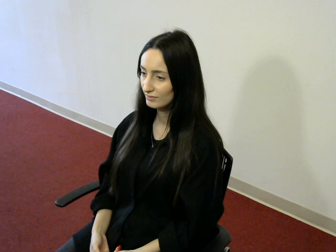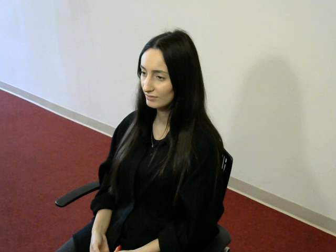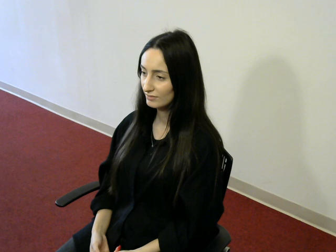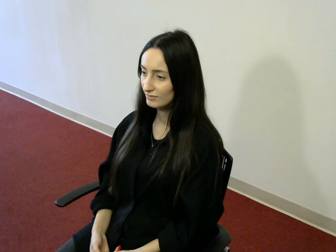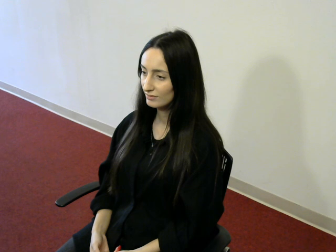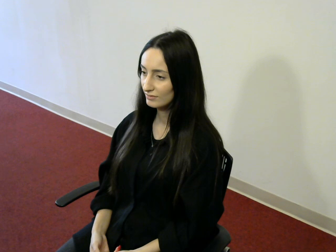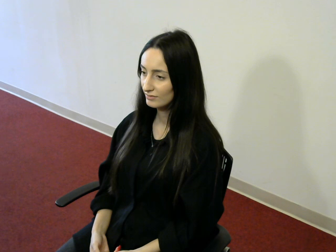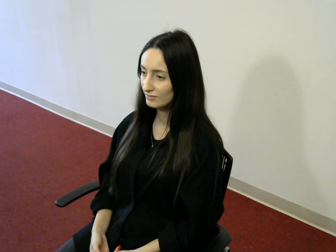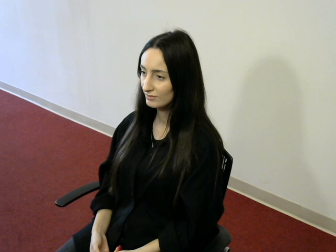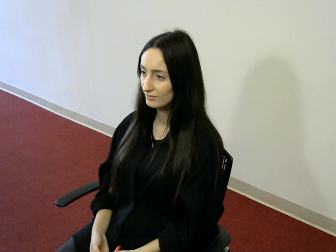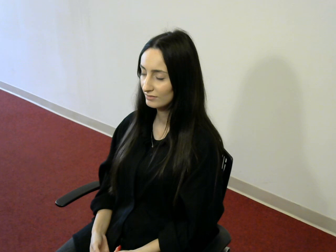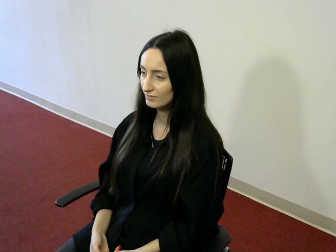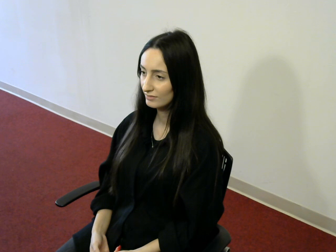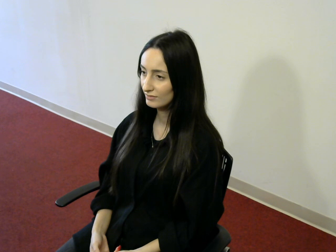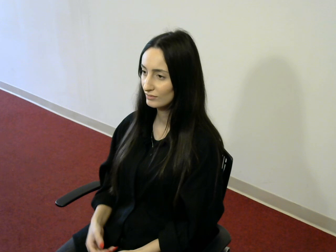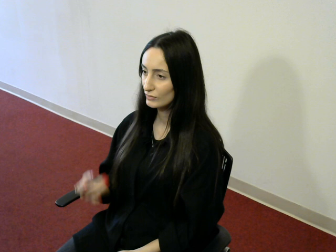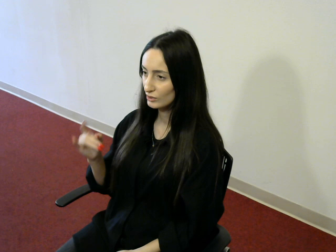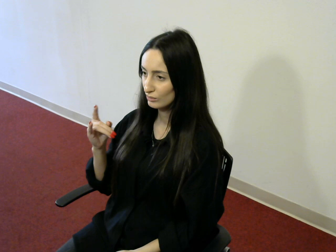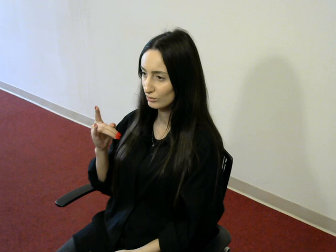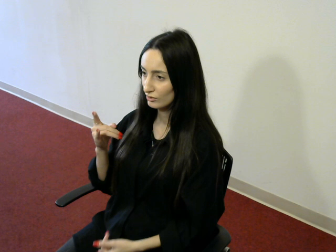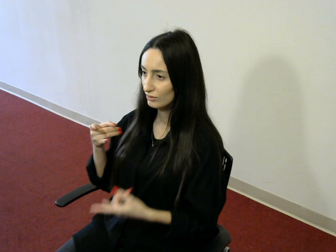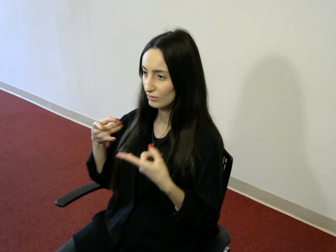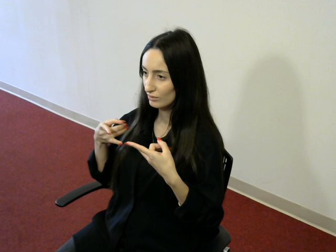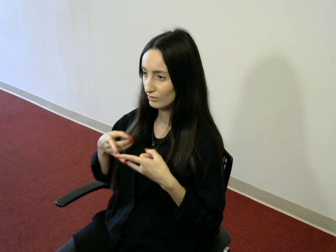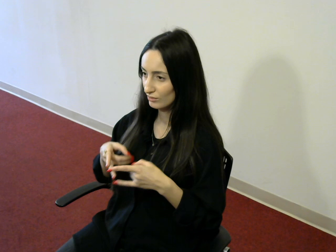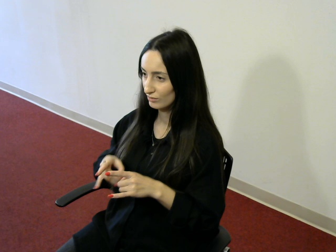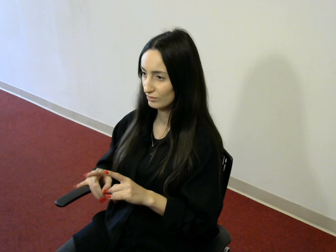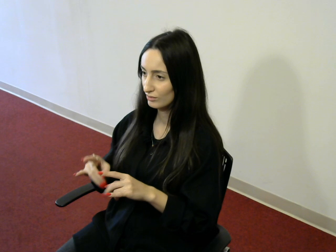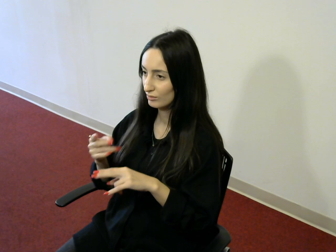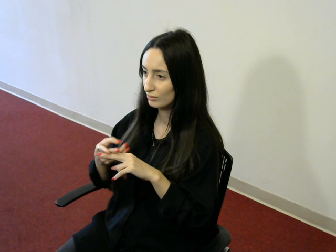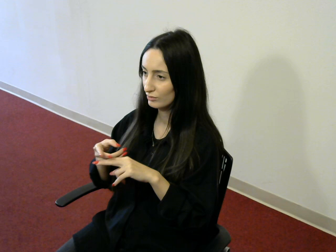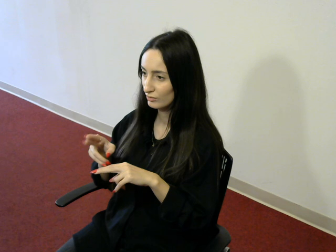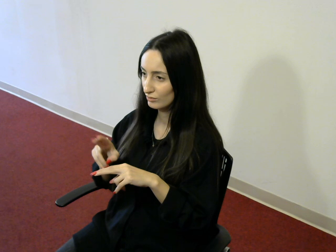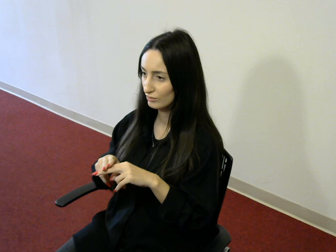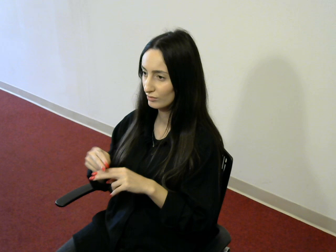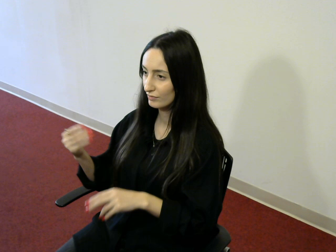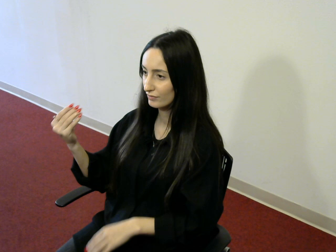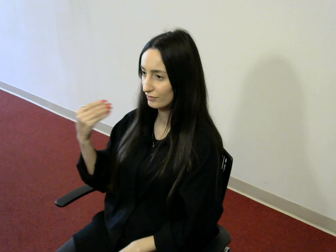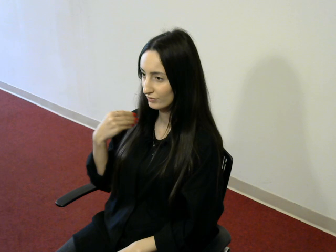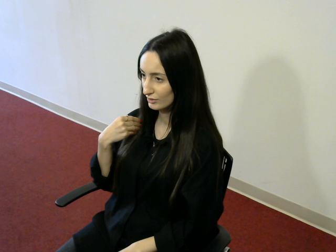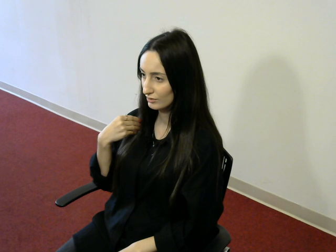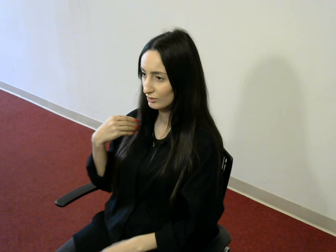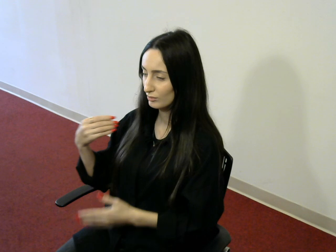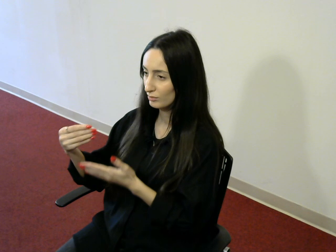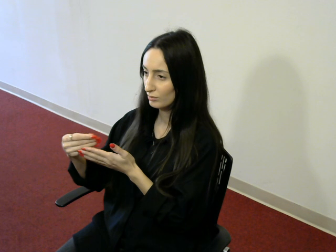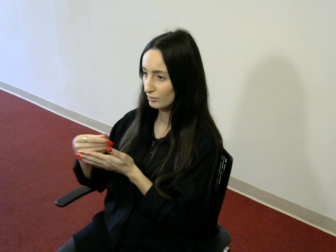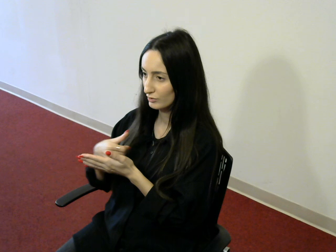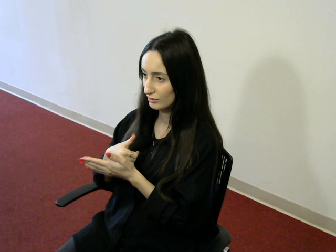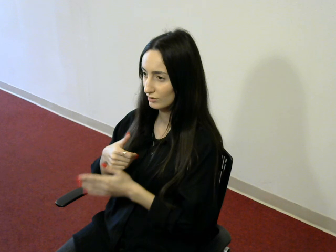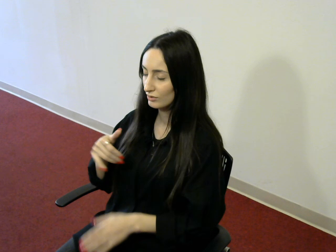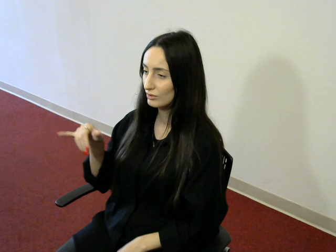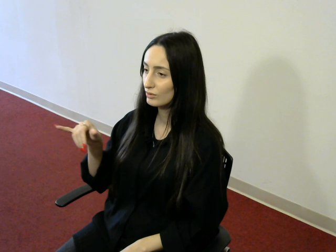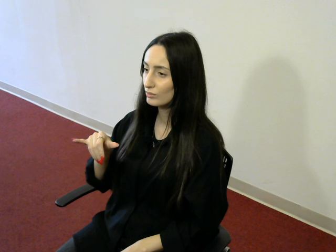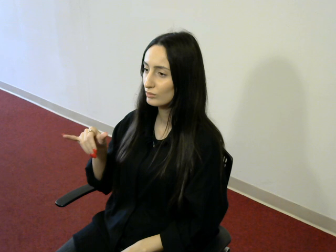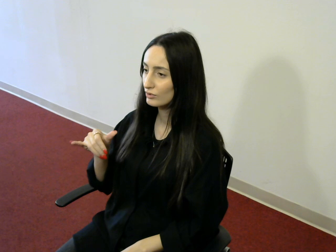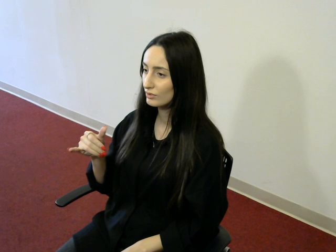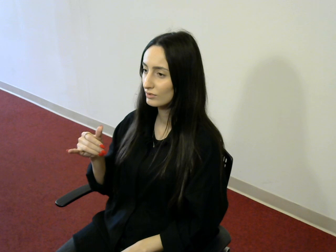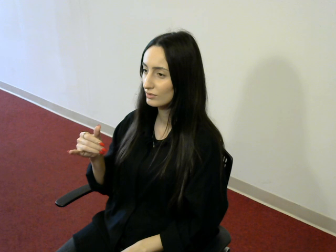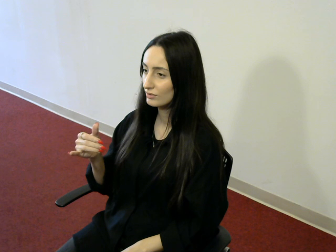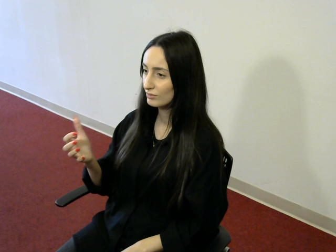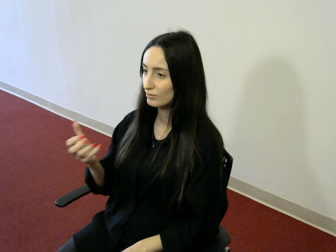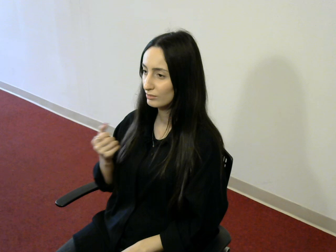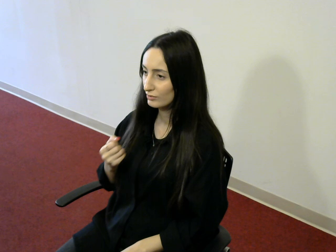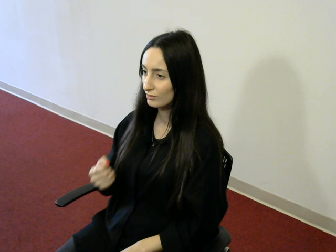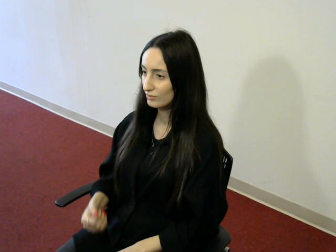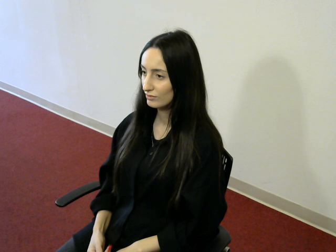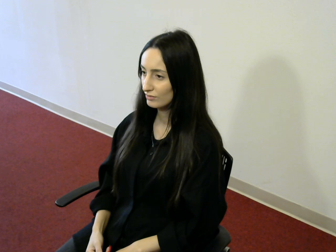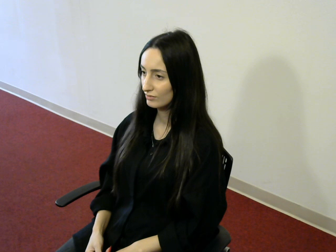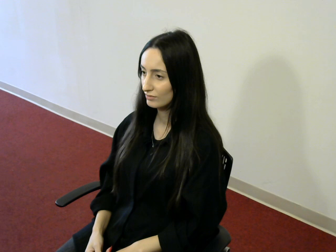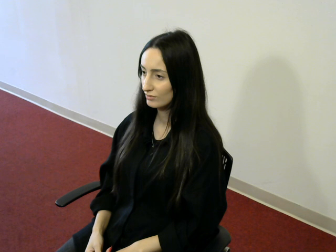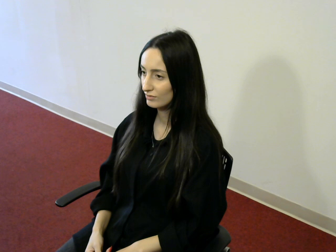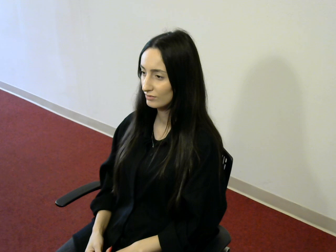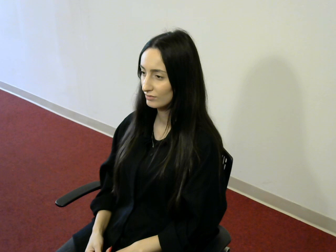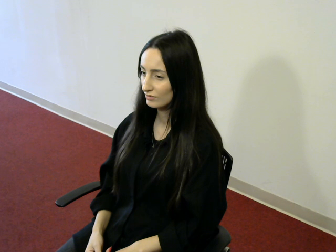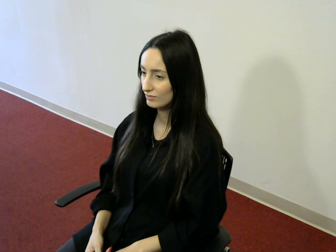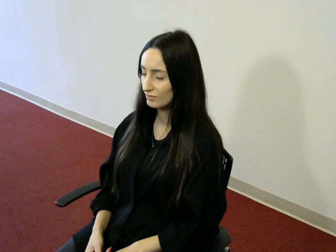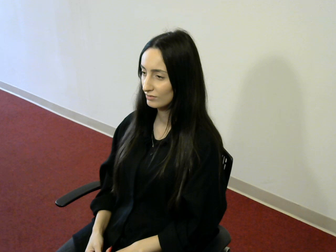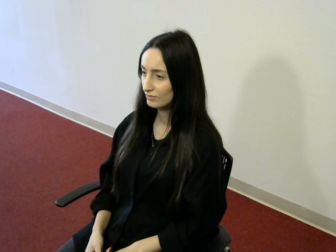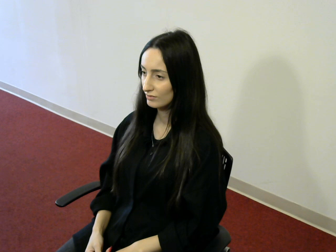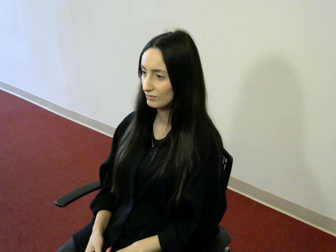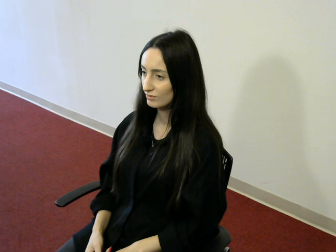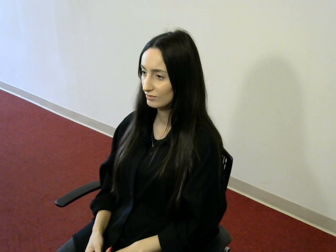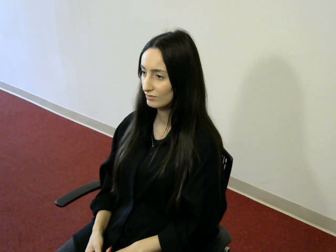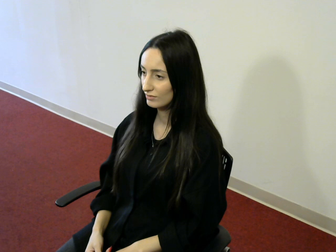Uşağın doğulmasına görə verilən ödəniş hardan alınır?